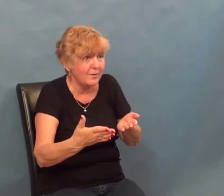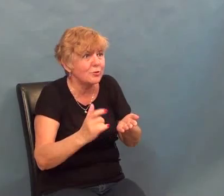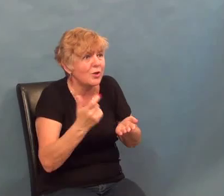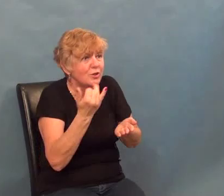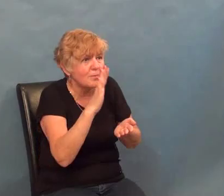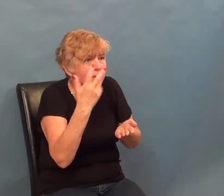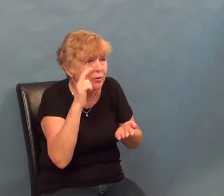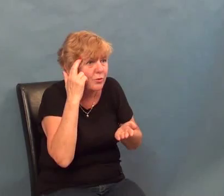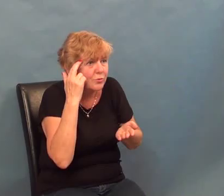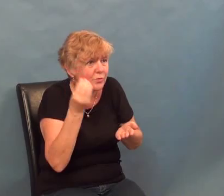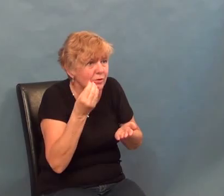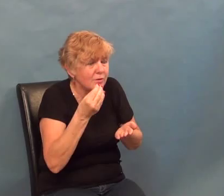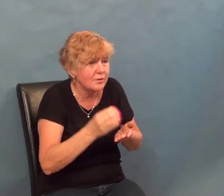Czego jeszcze nie rozumiesz?